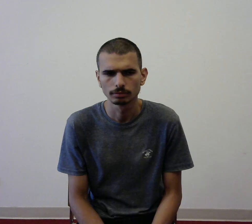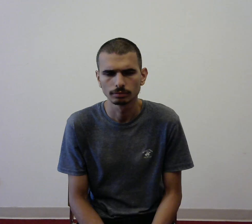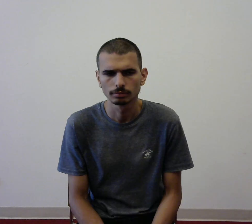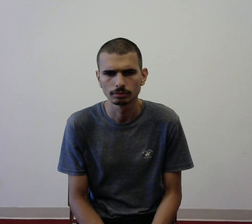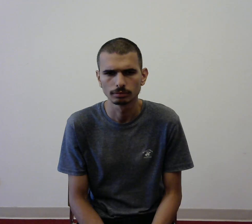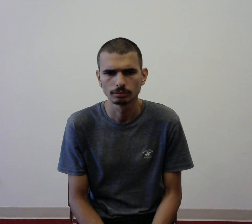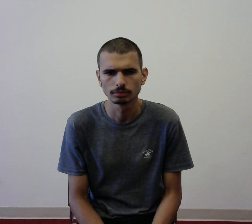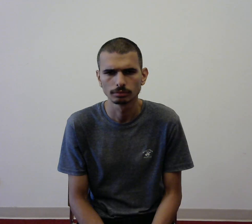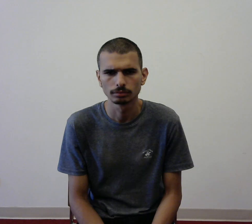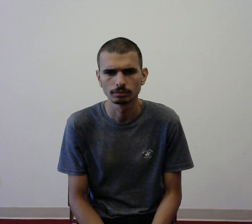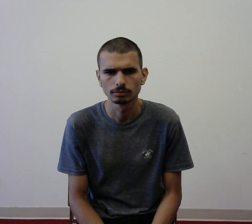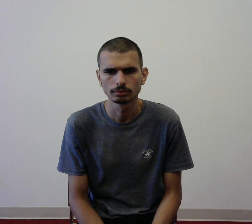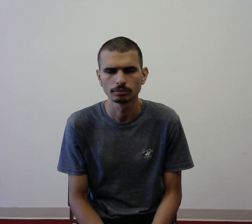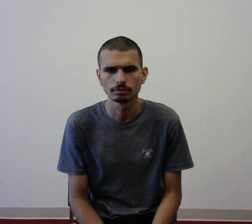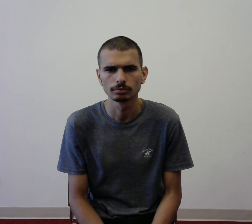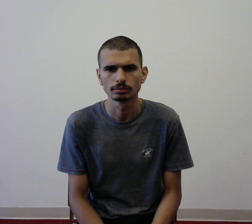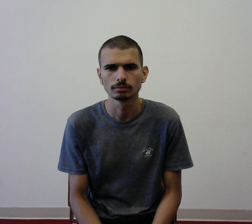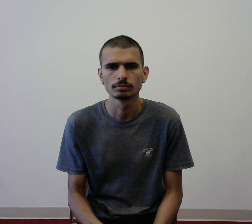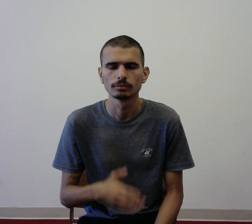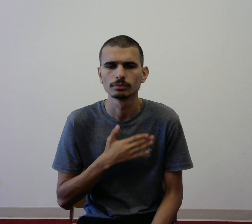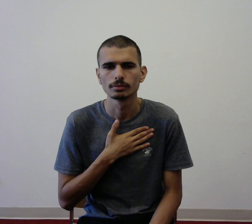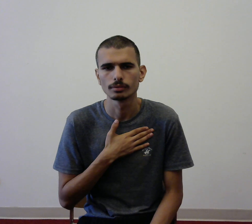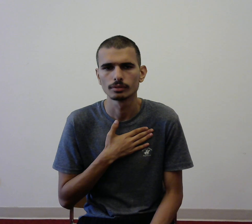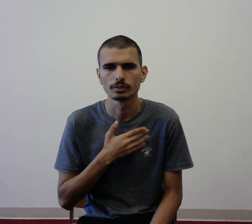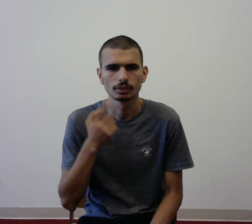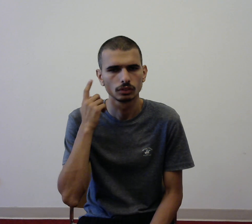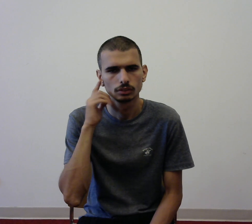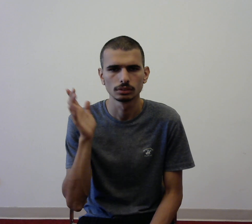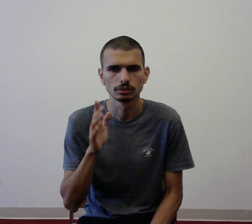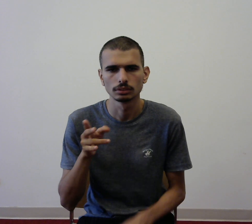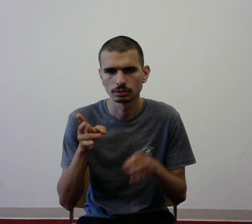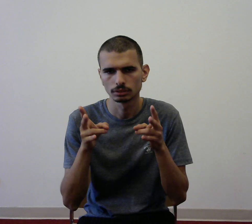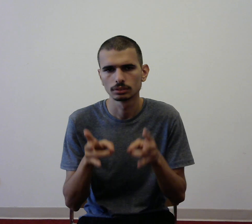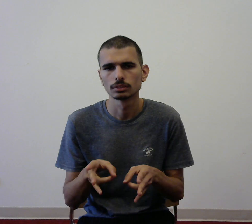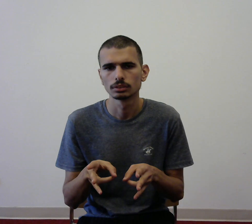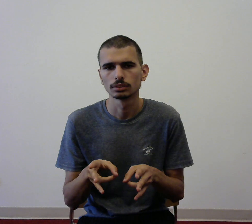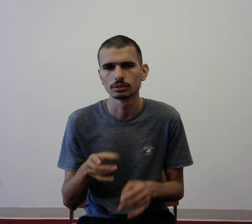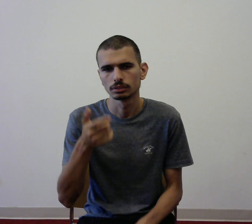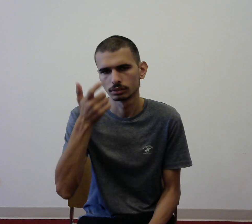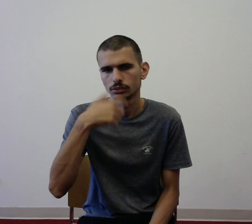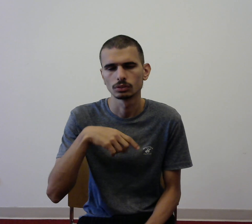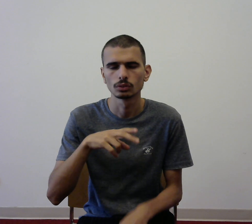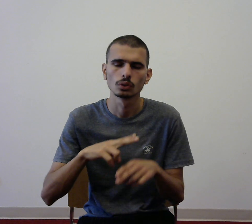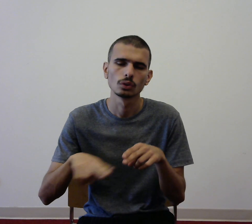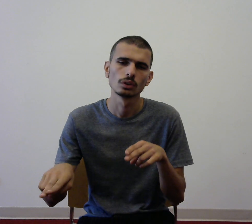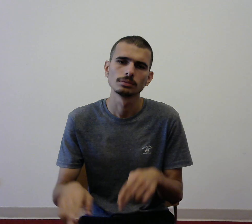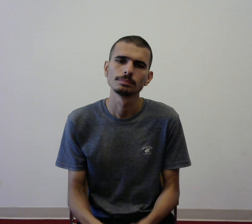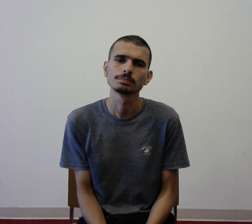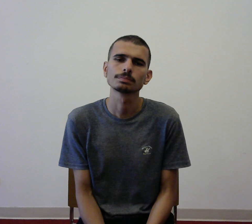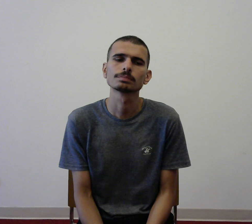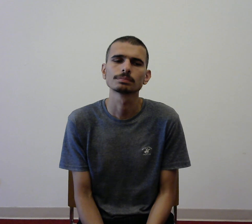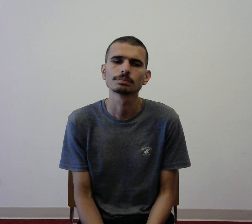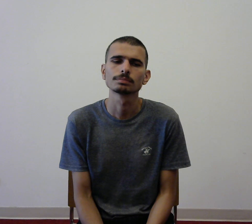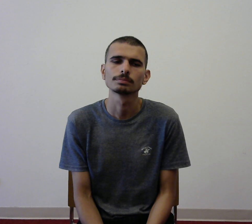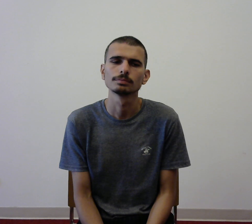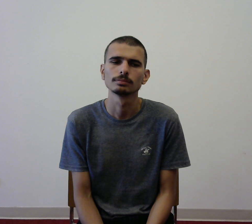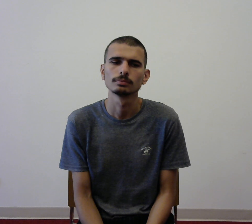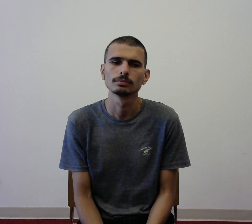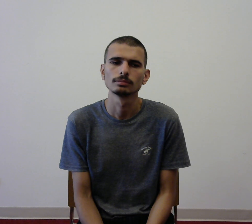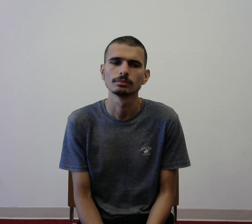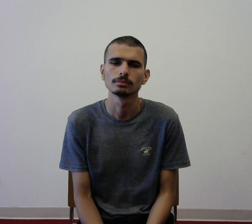Mən eşitməni qəza nəticəsində itirmişəm